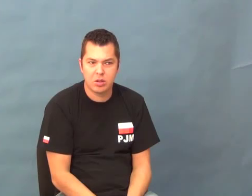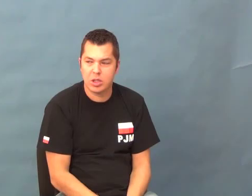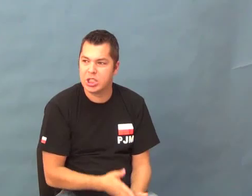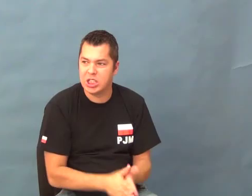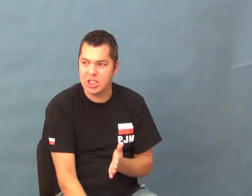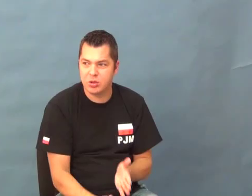Ślisko.